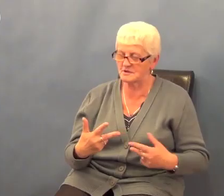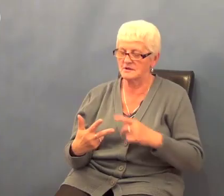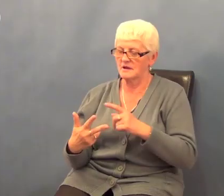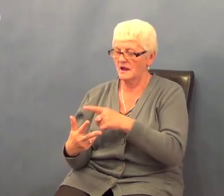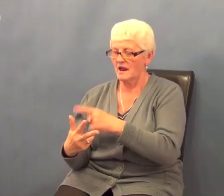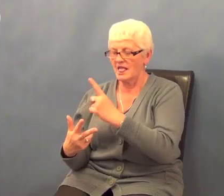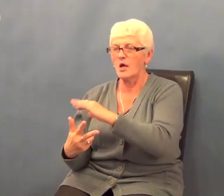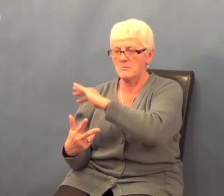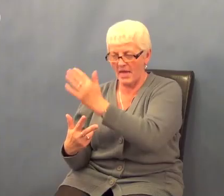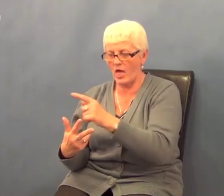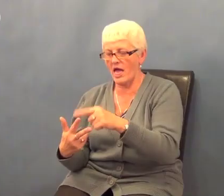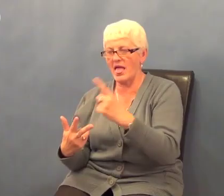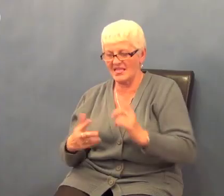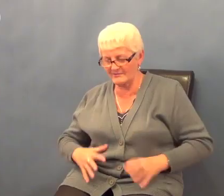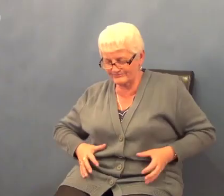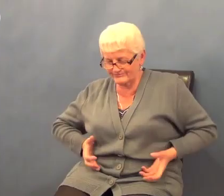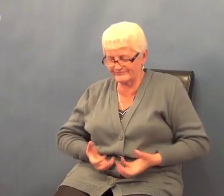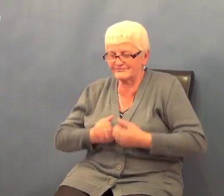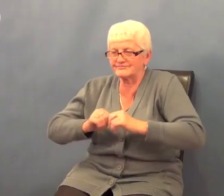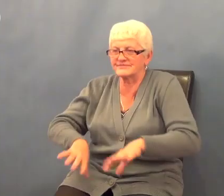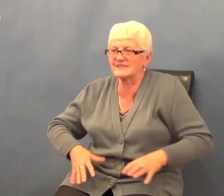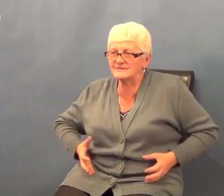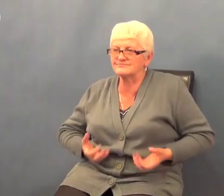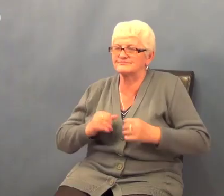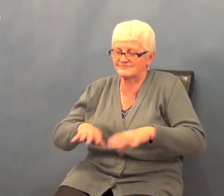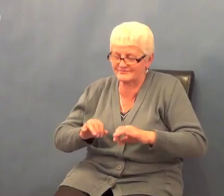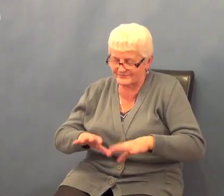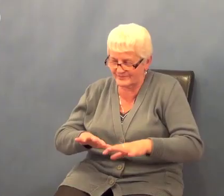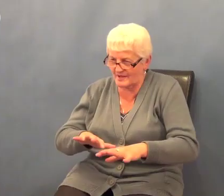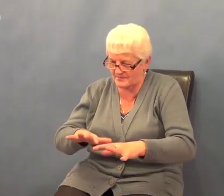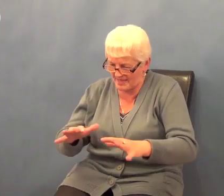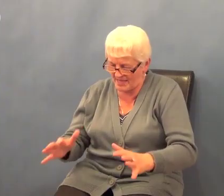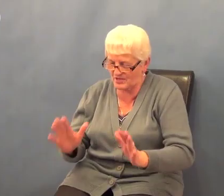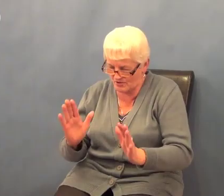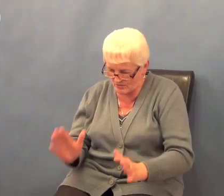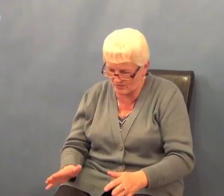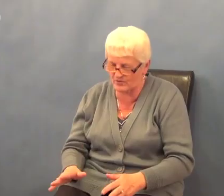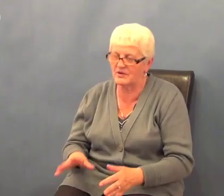Pierwszy z lewej jest pełny, a do drugiego wyrzuca z kieszeni napełniając je.